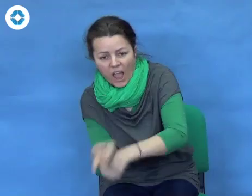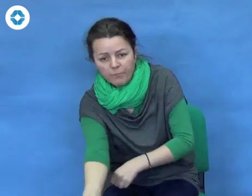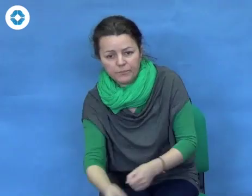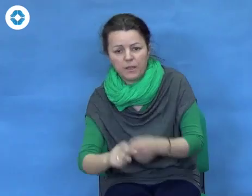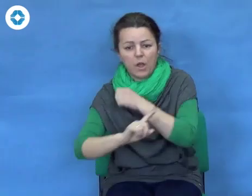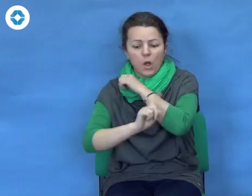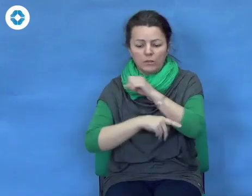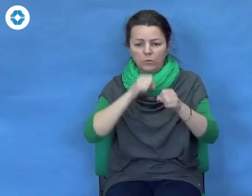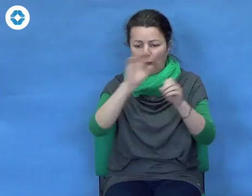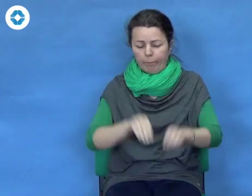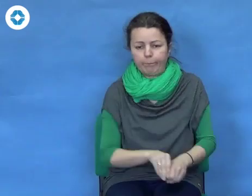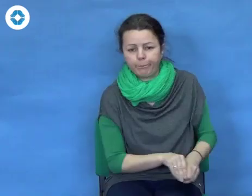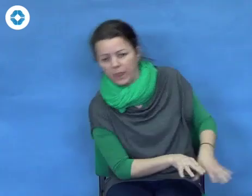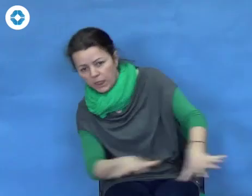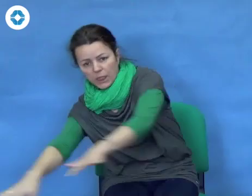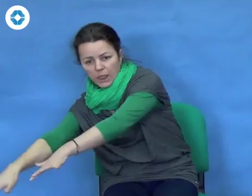Wszystkie gruszki wysypały się z kosza.